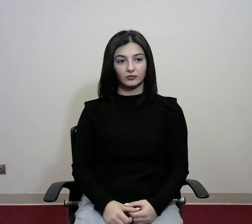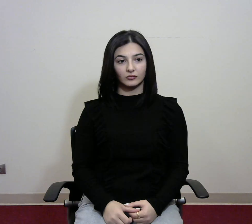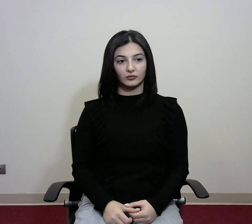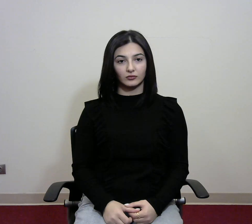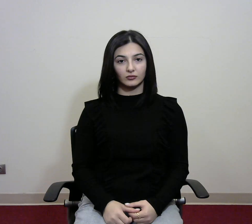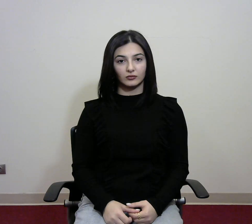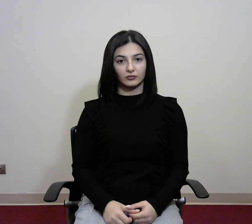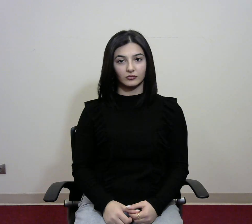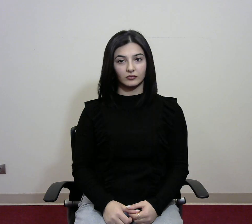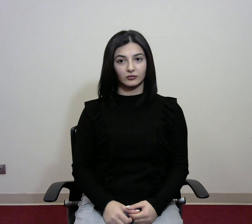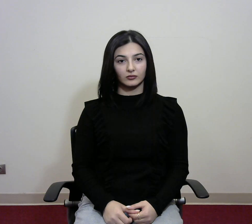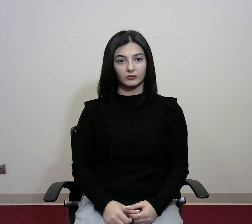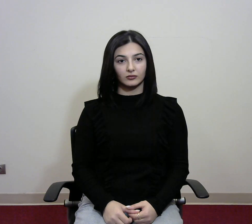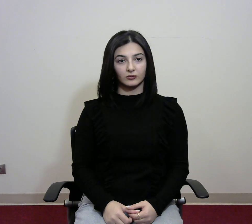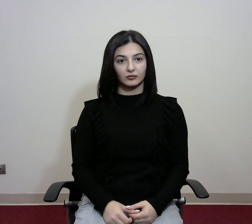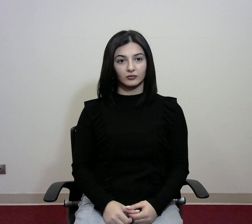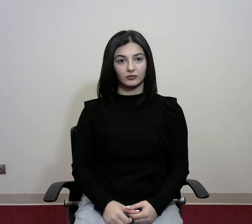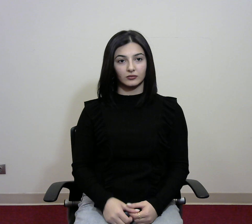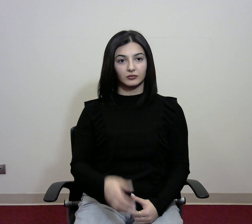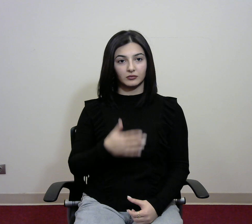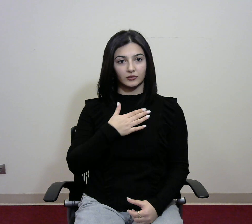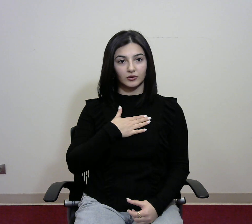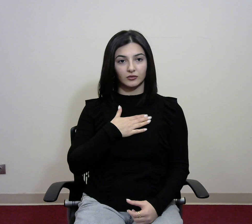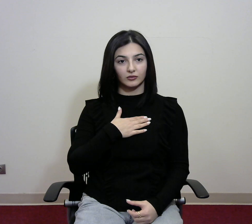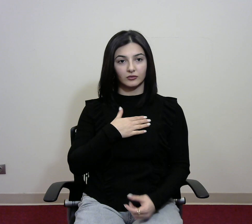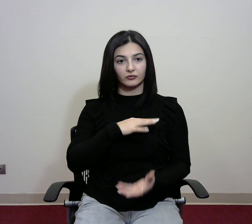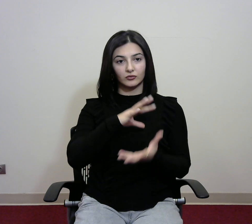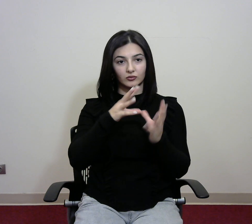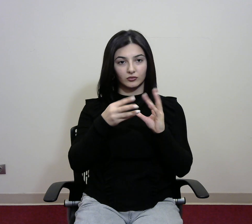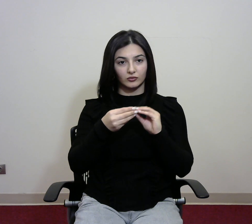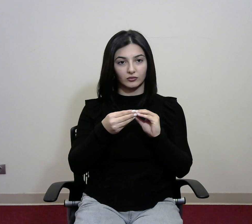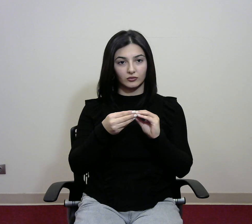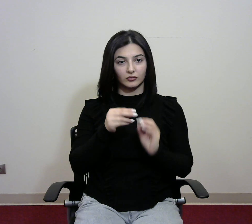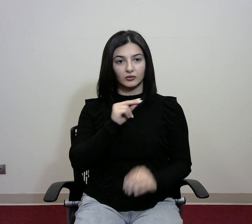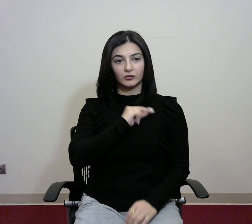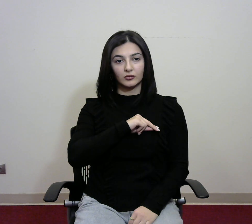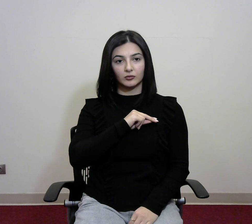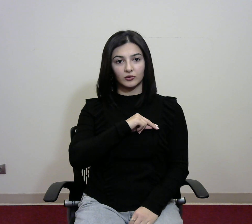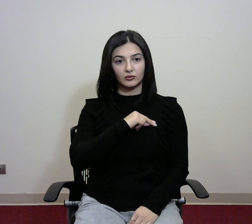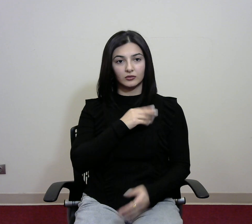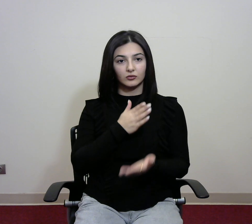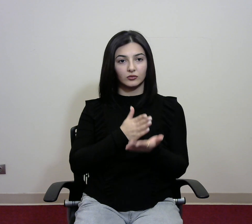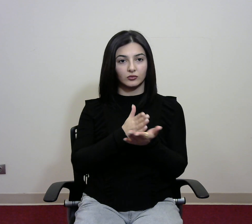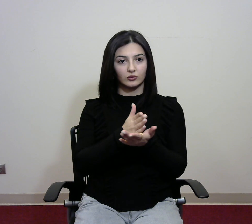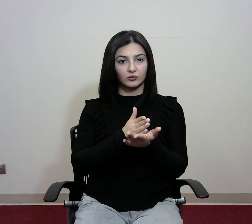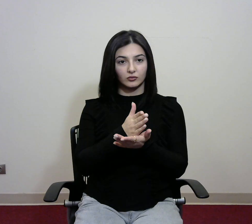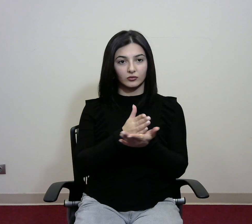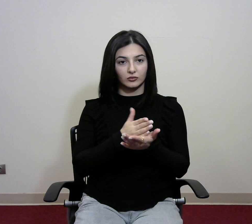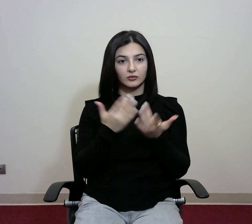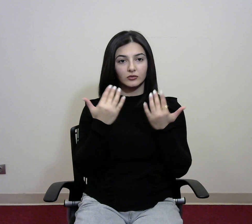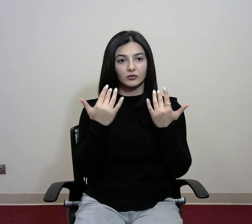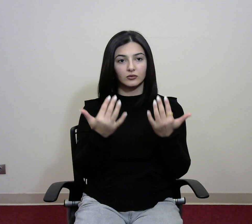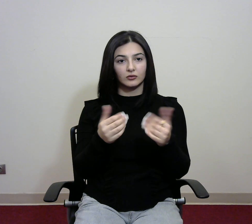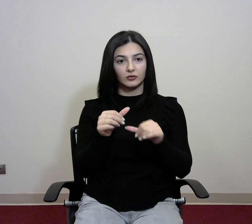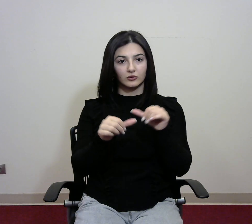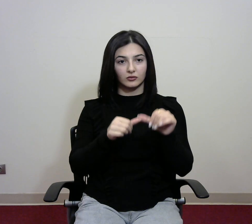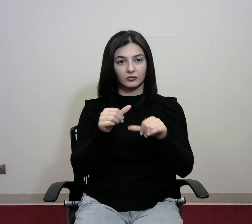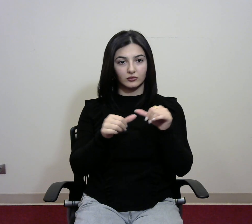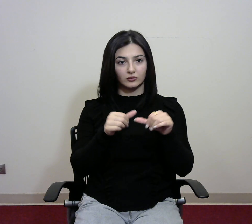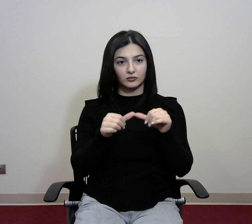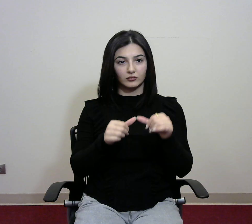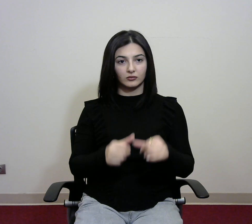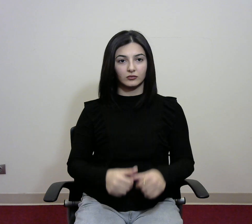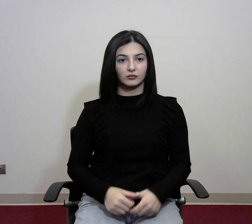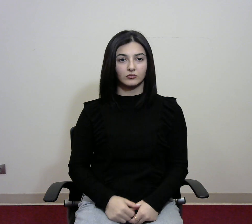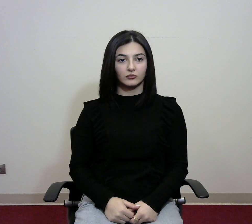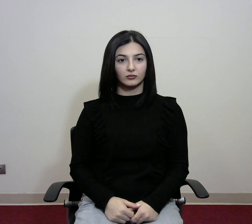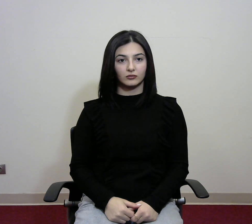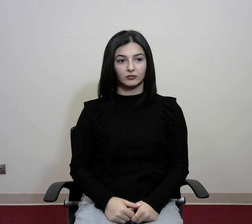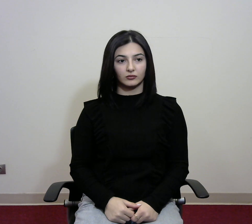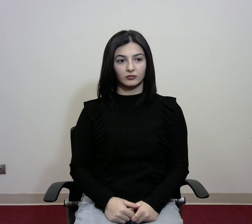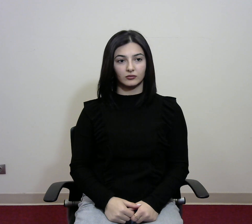Mənim ümumi iş stajım neçə ildir?